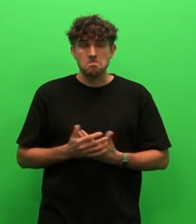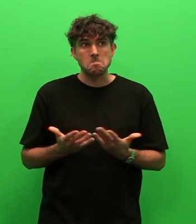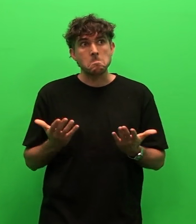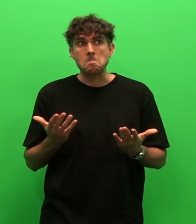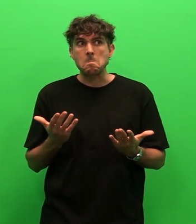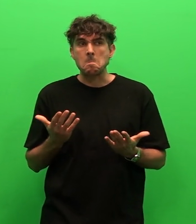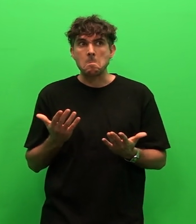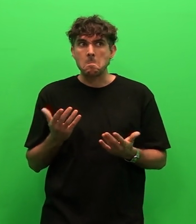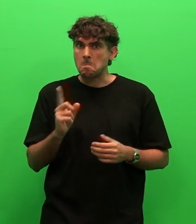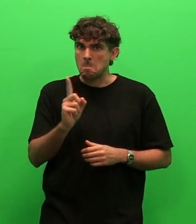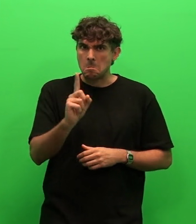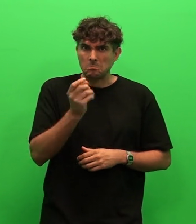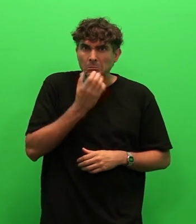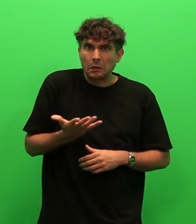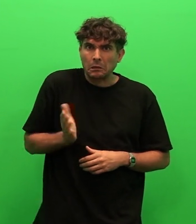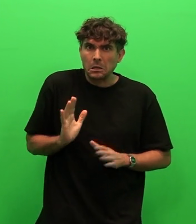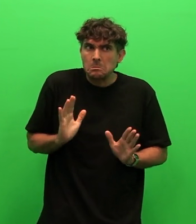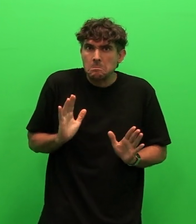No ho sé, tot està bé, no ho sé.